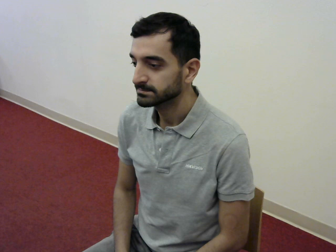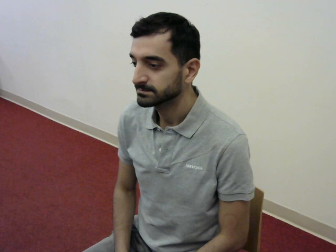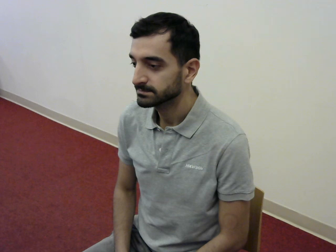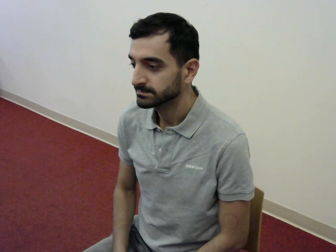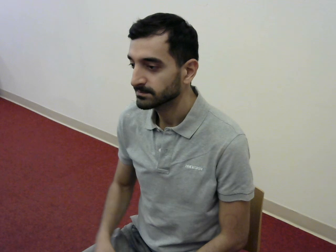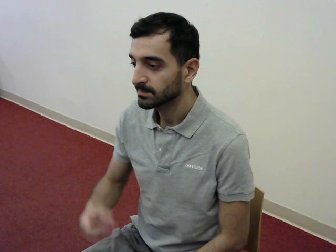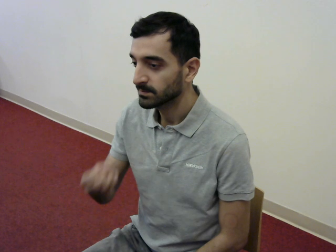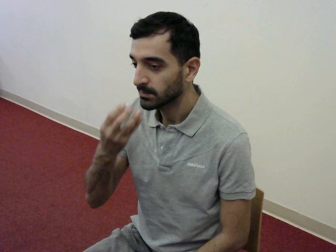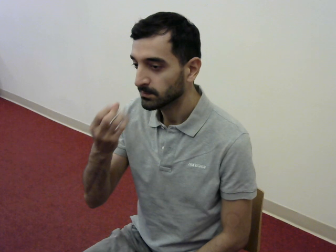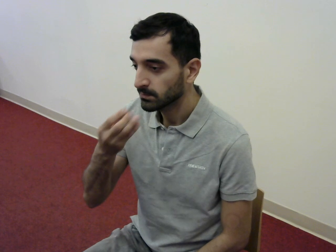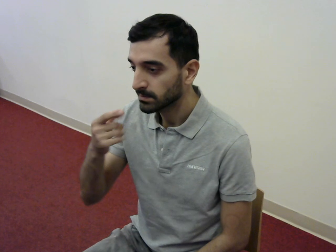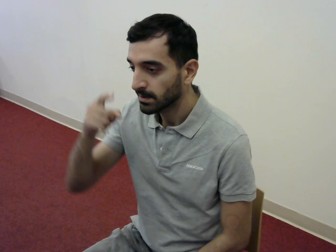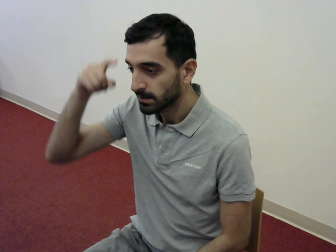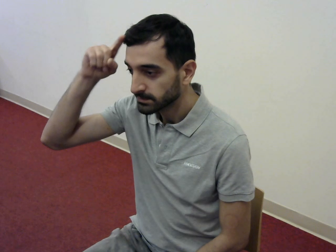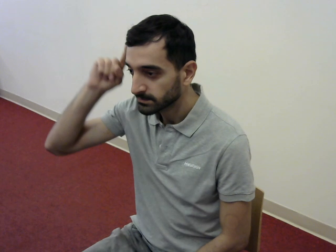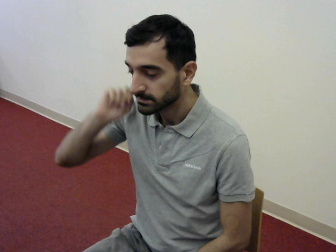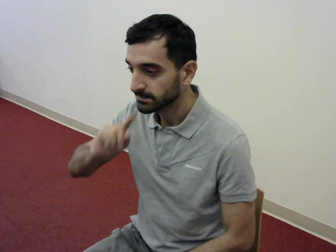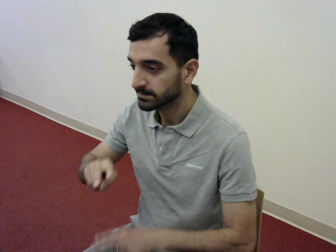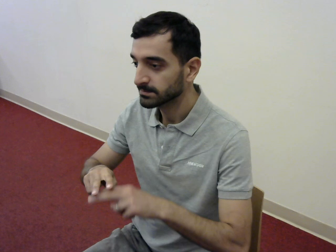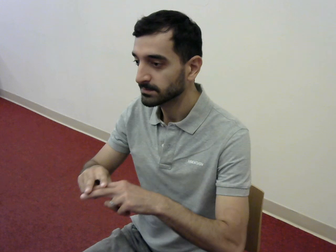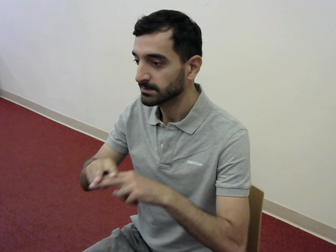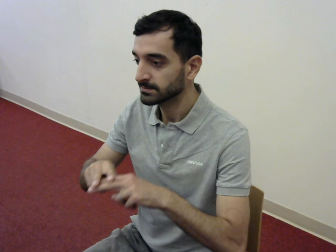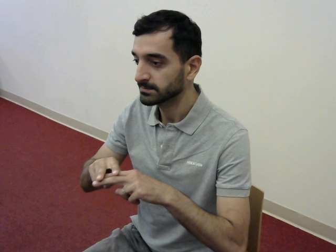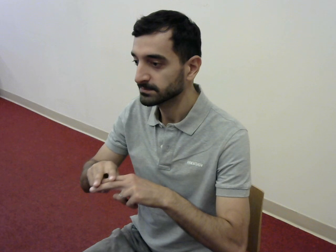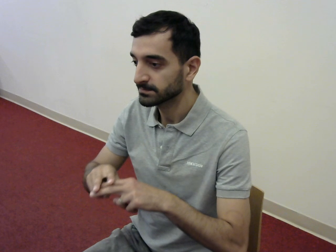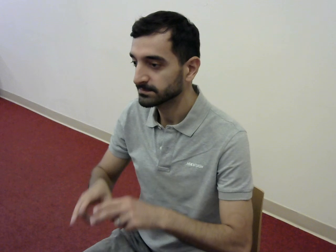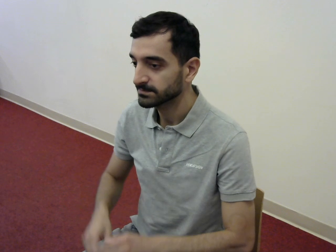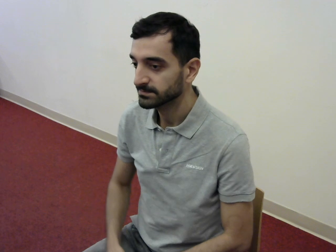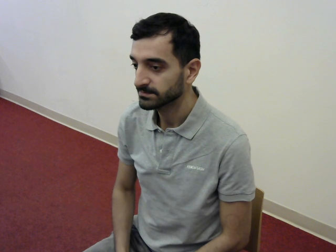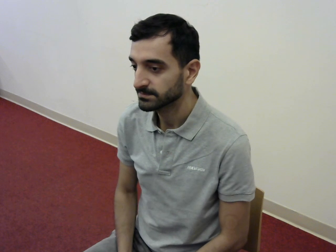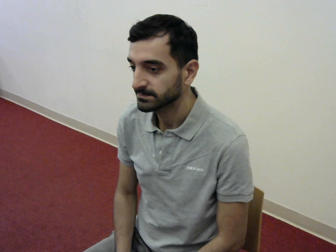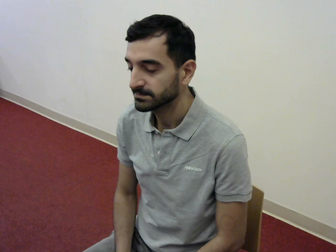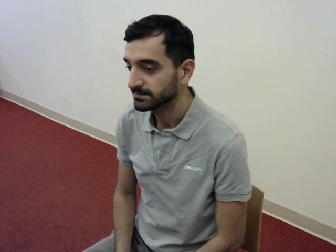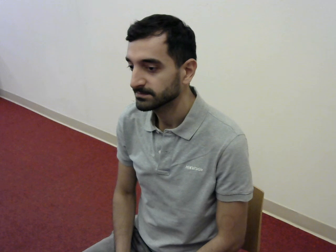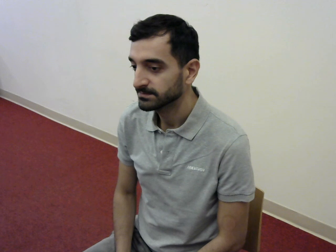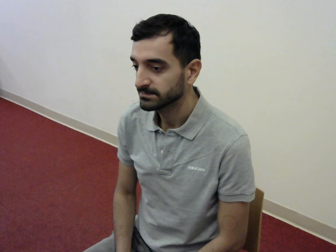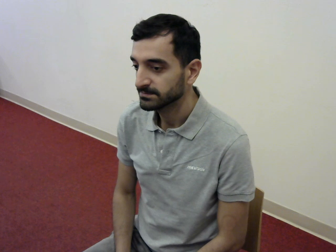Bakı Azərbaycanın paytaxtıdır